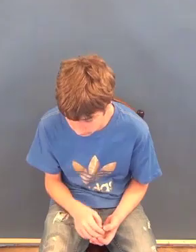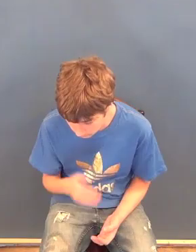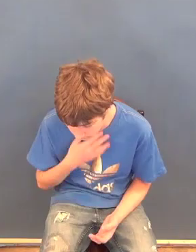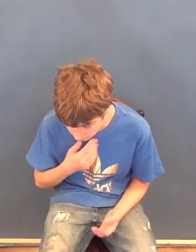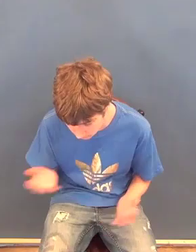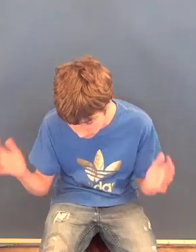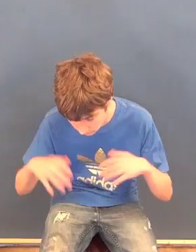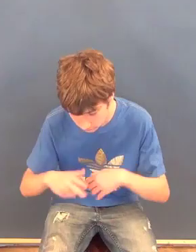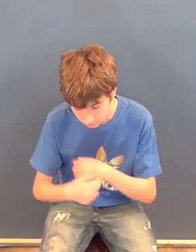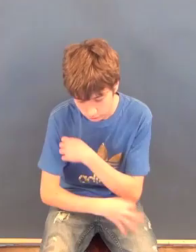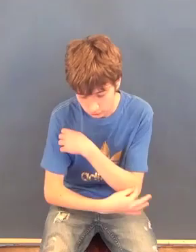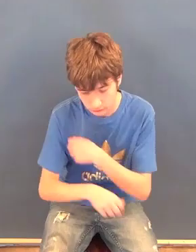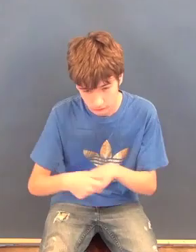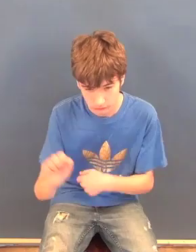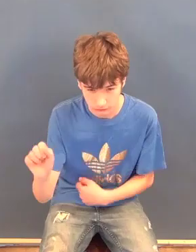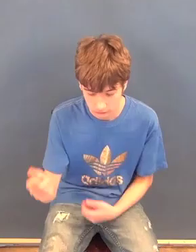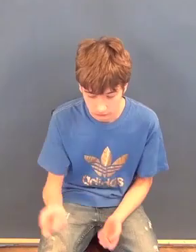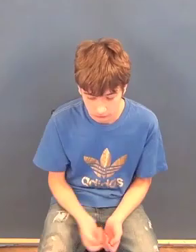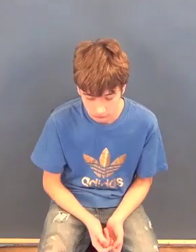Mam zebranie na studiach podyplomowych.